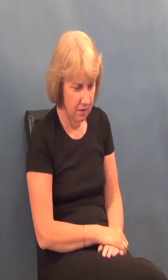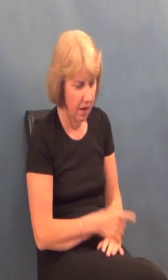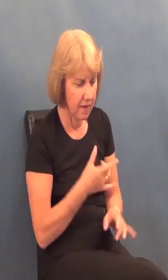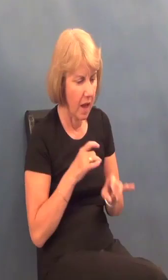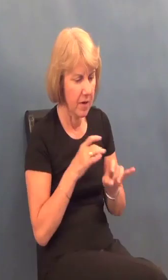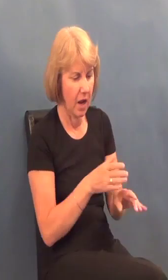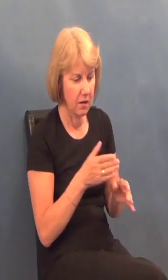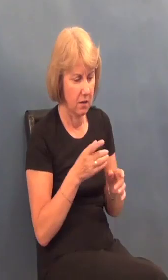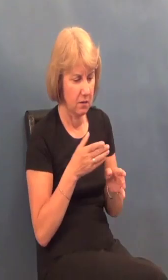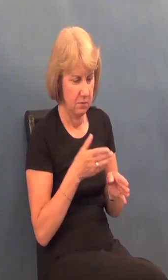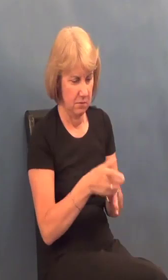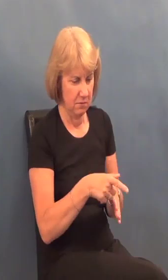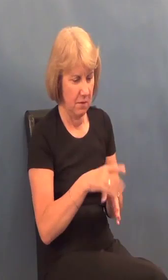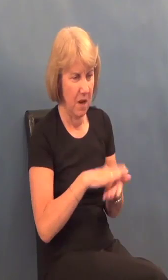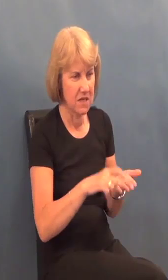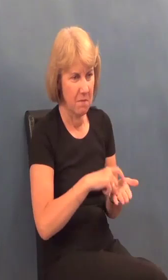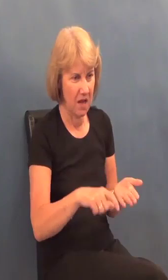Nie wbiegać na ulicę bez pasów.